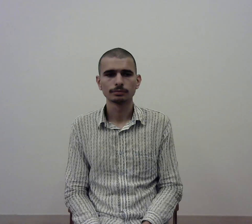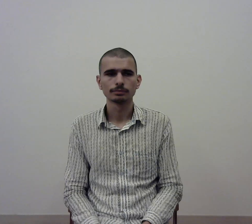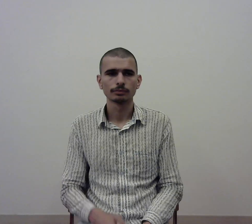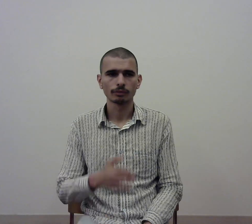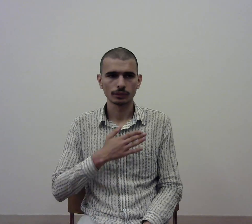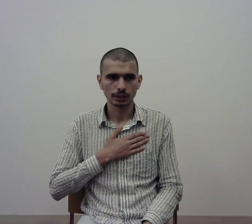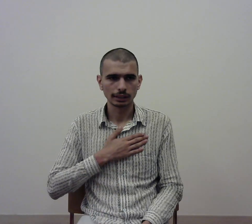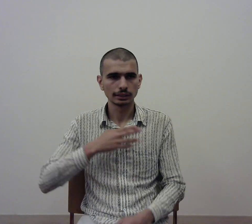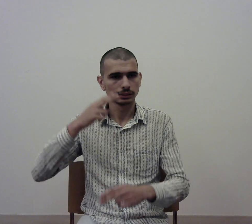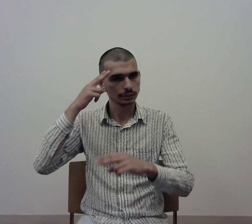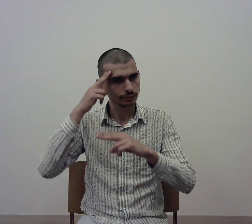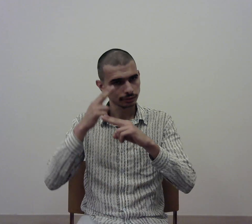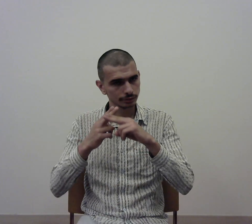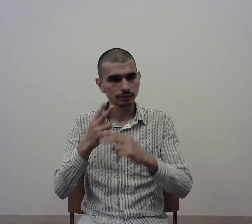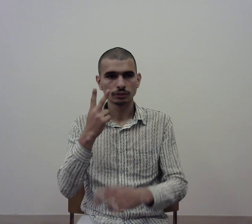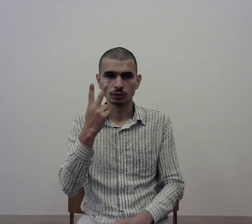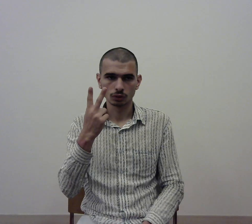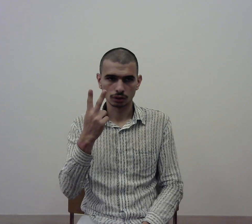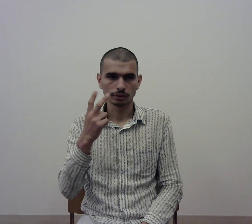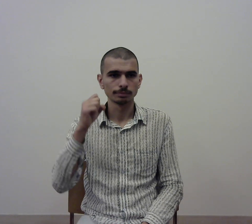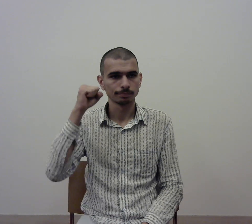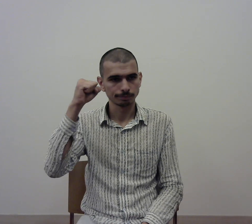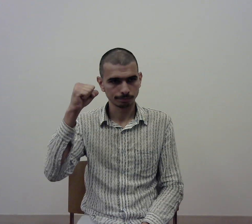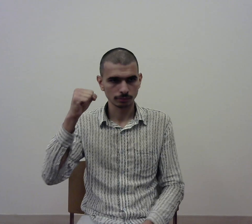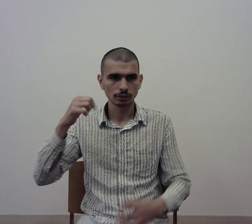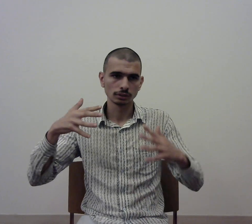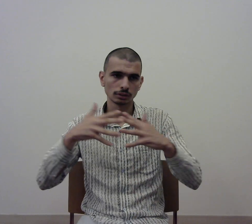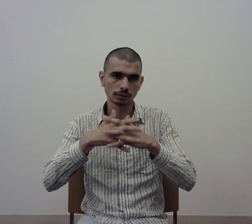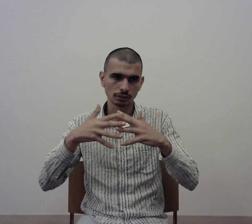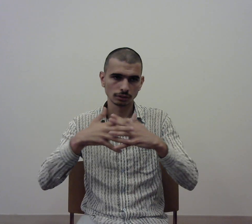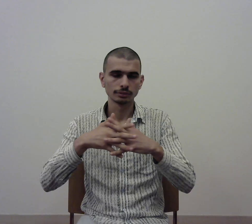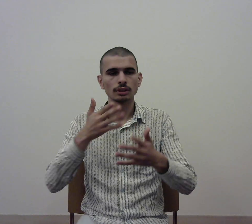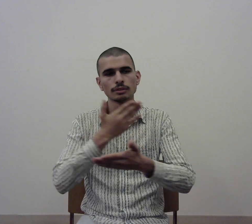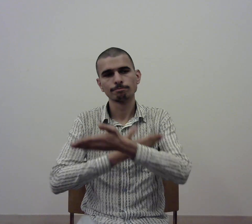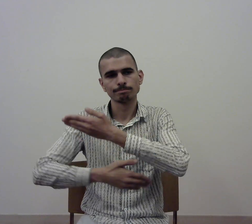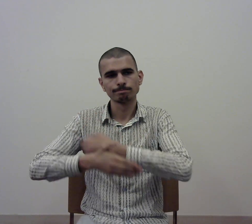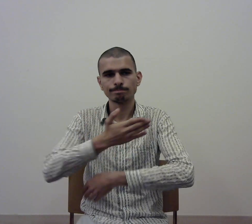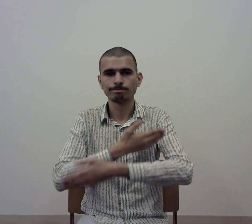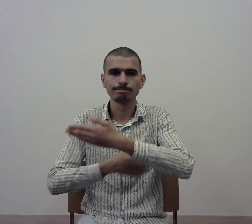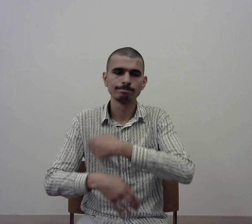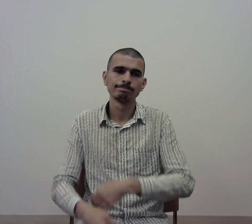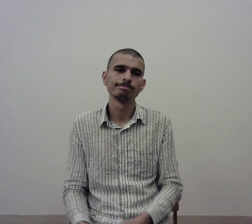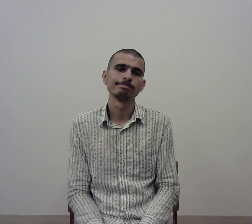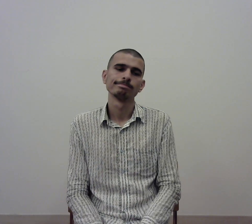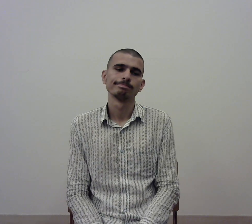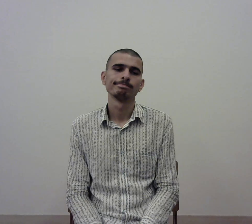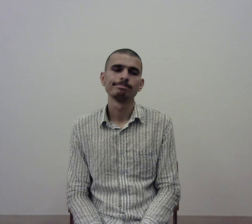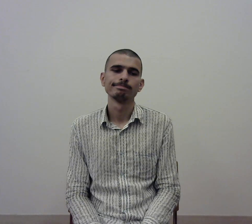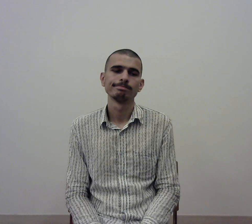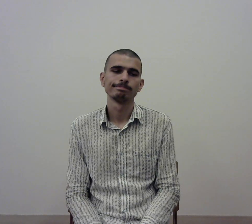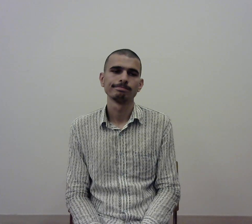Mənim qardaşım 2-ci Qarabağ müharibəsinin qazisidir